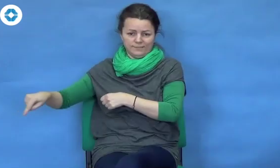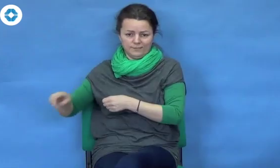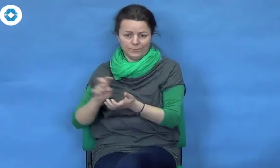Jest.